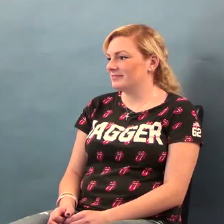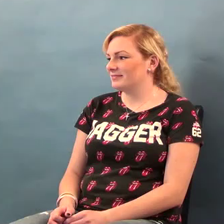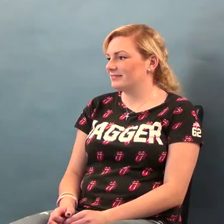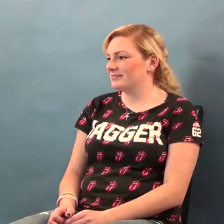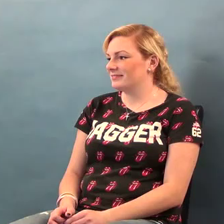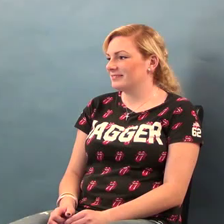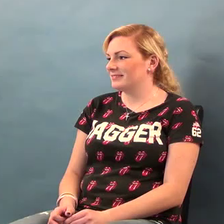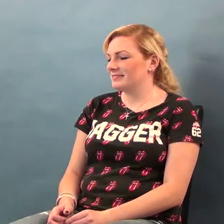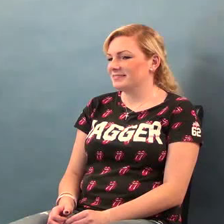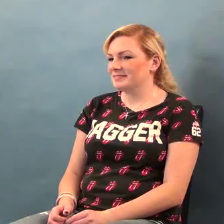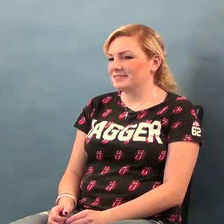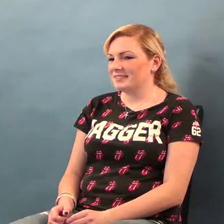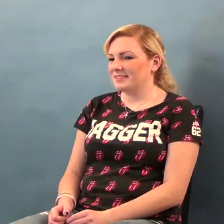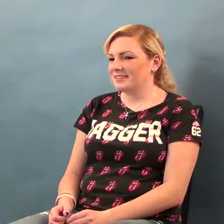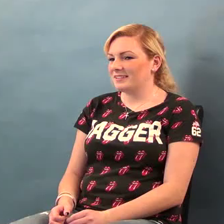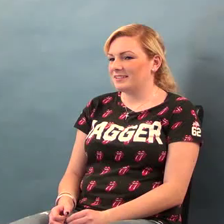Jestem dobrym pracownikiem.